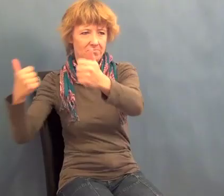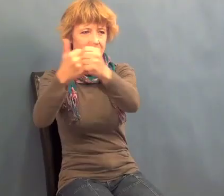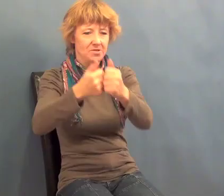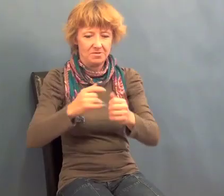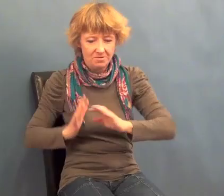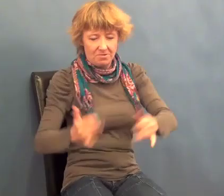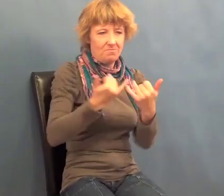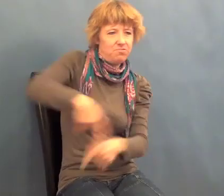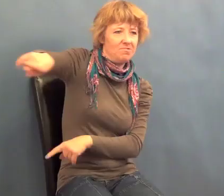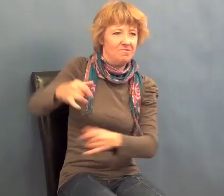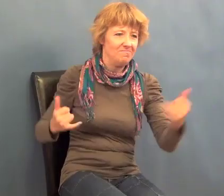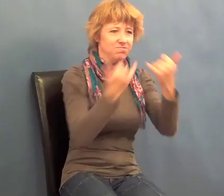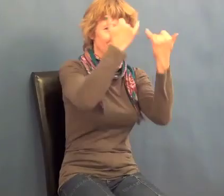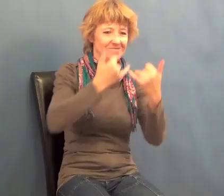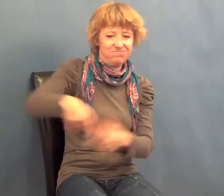Chaplin odpycha go nogą.